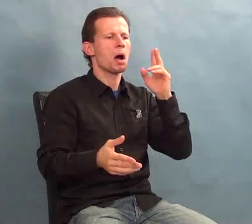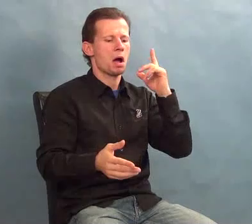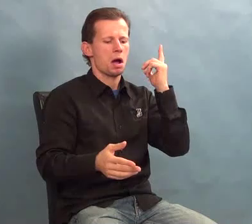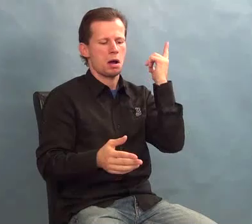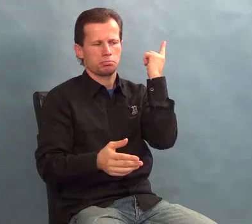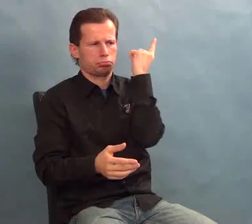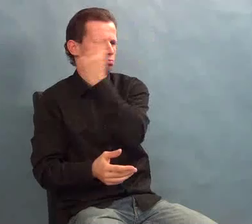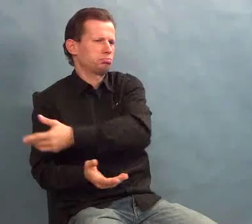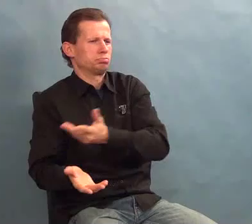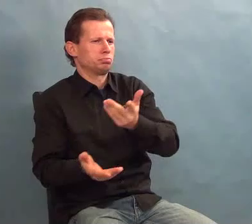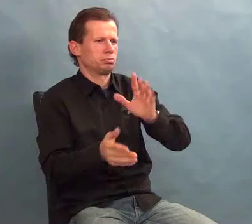Mama poszła.